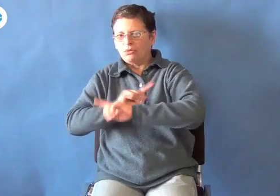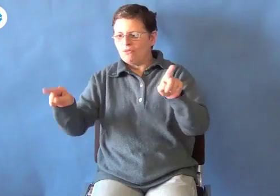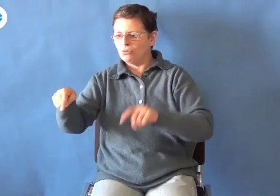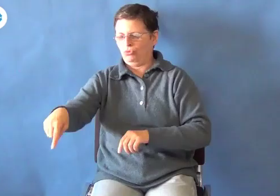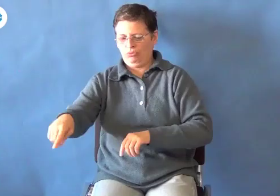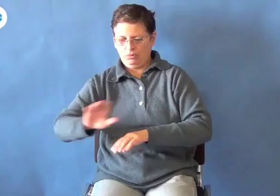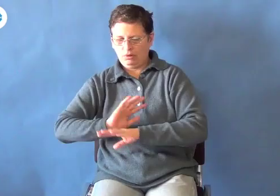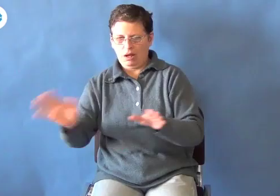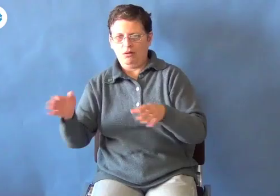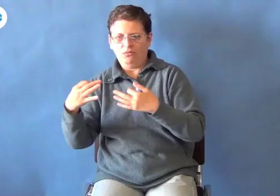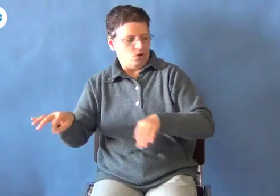Tutaj nie wolno.